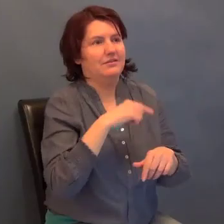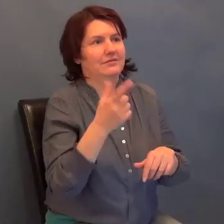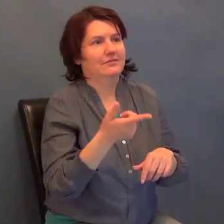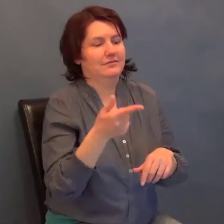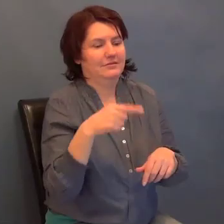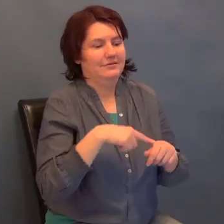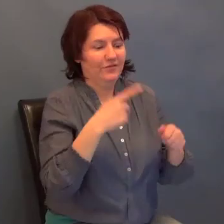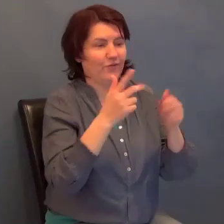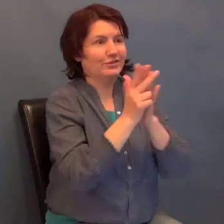Możemy.